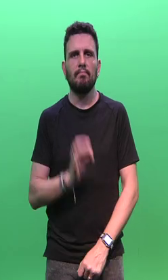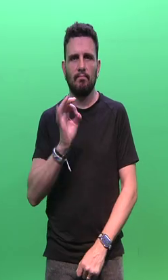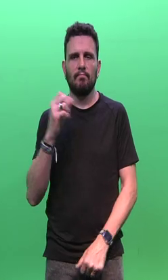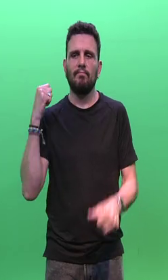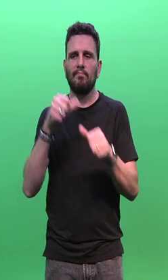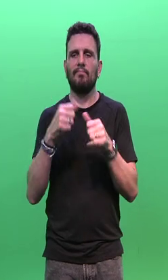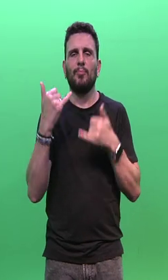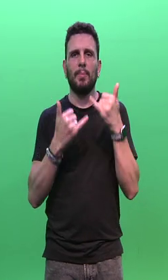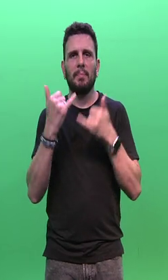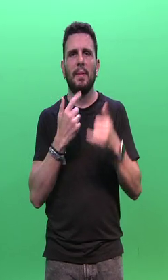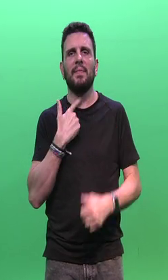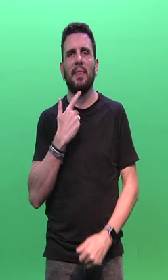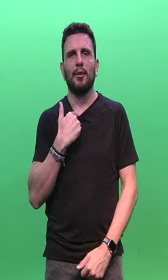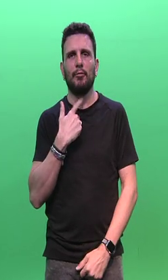Sí, he tingut prolemes de tiroides.